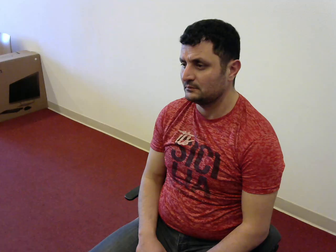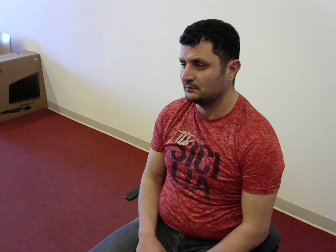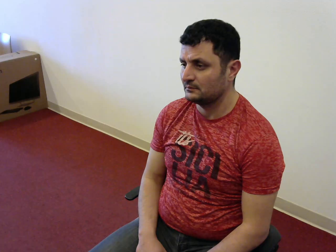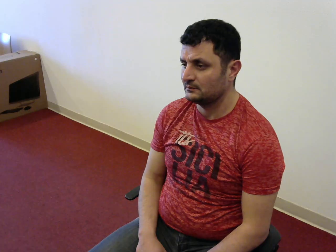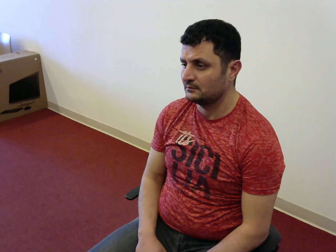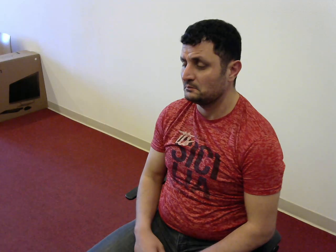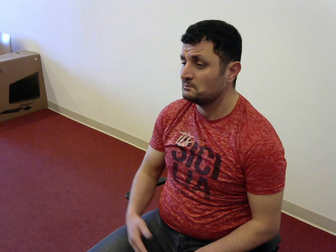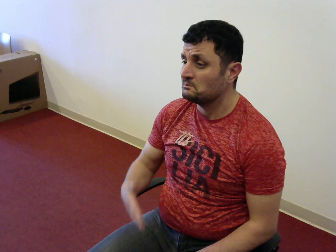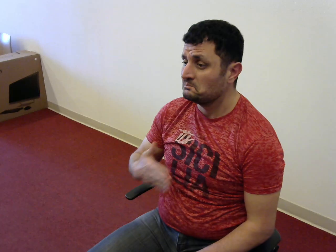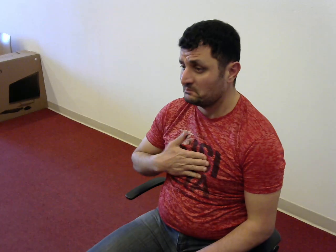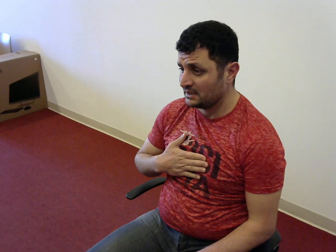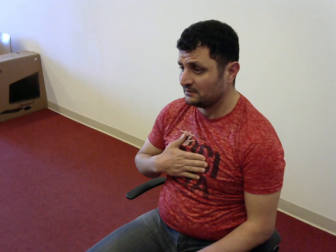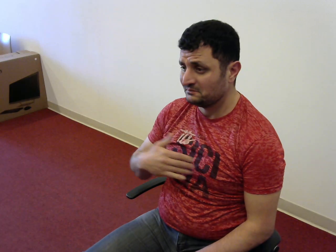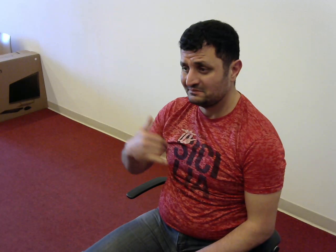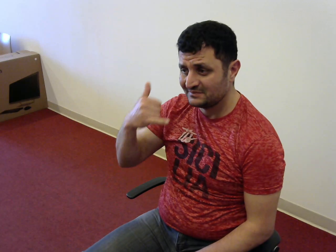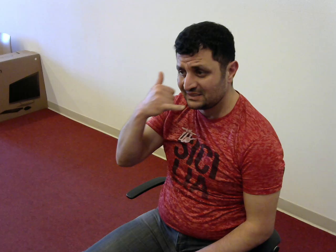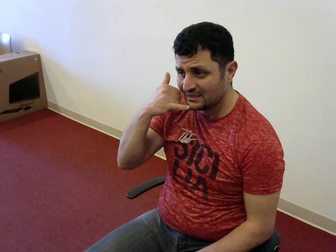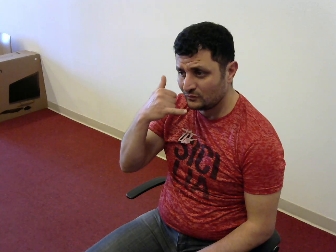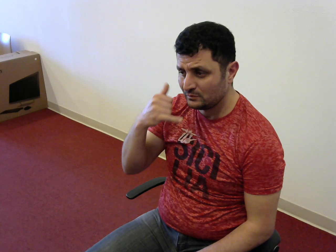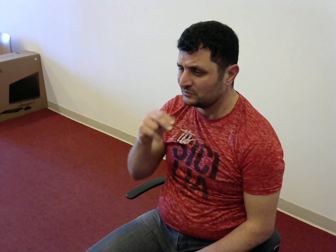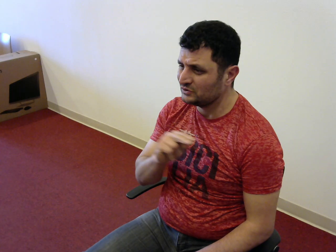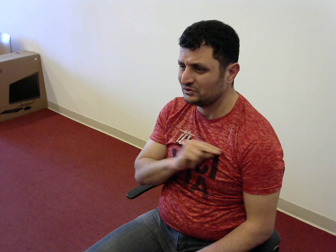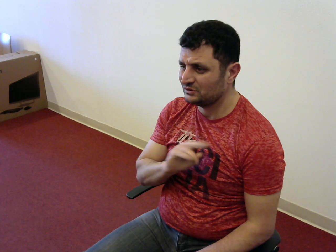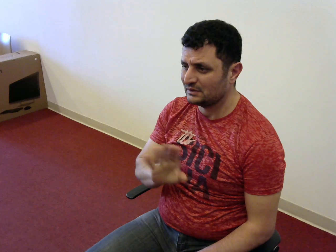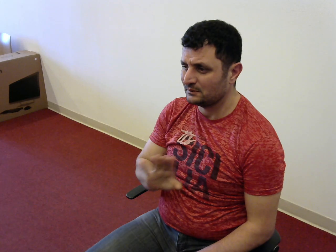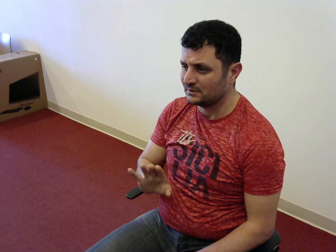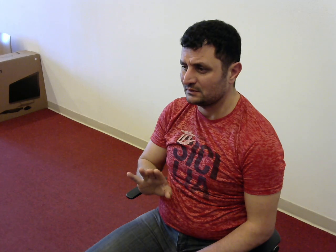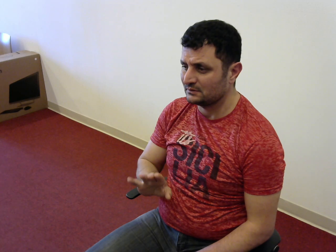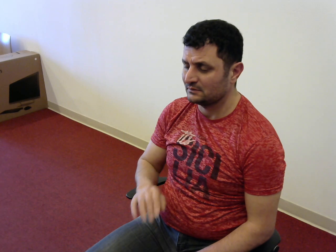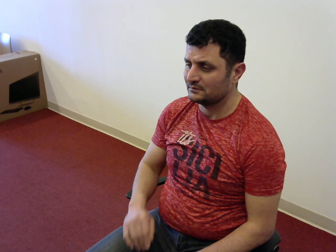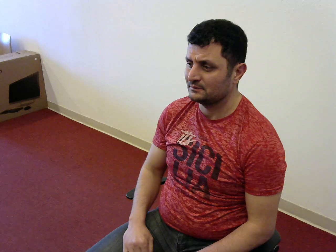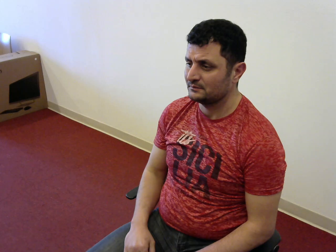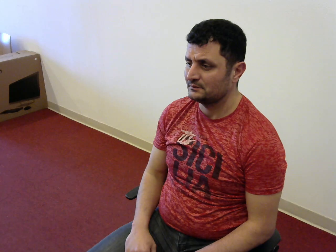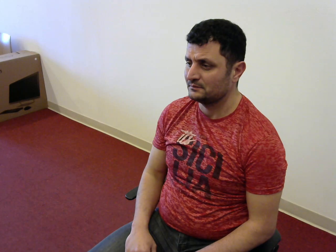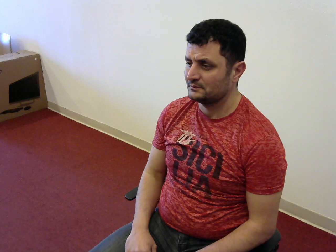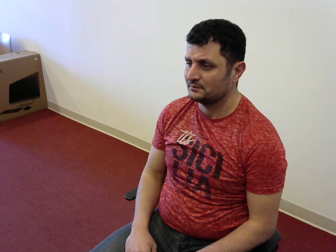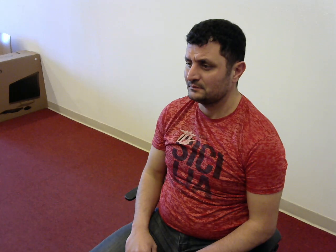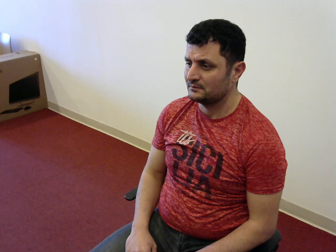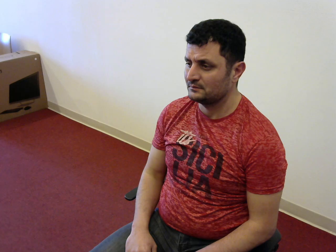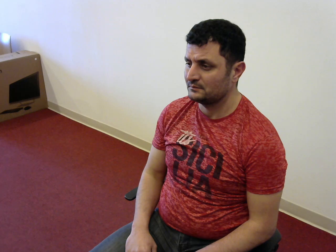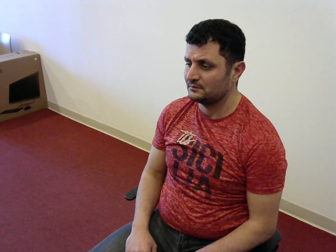Mənim telefonum özümdə deyil